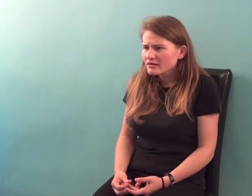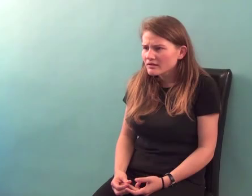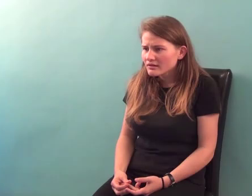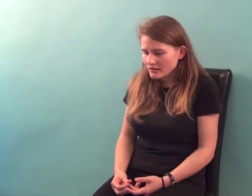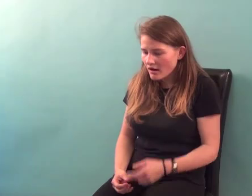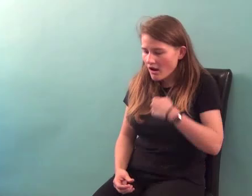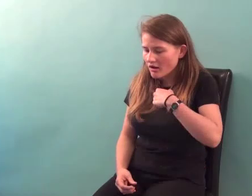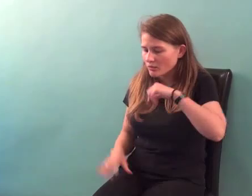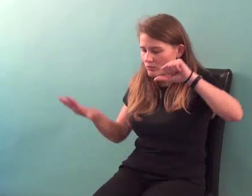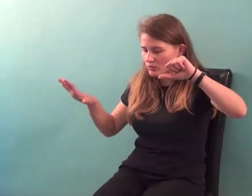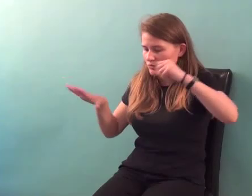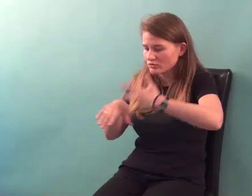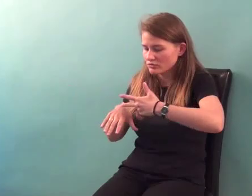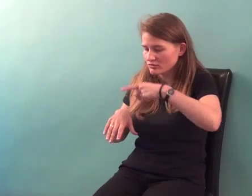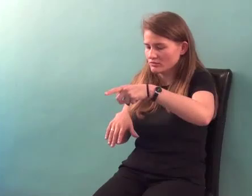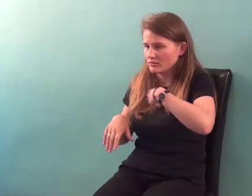Ja o szóstej trzydzieści mogę się spotkać.